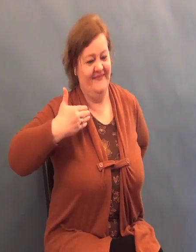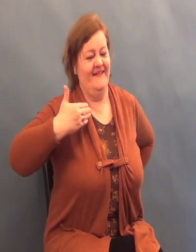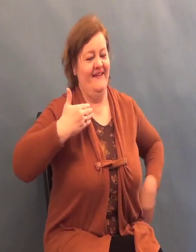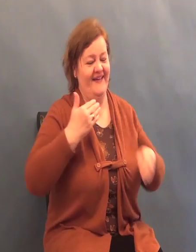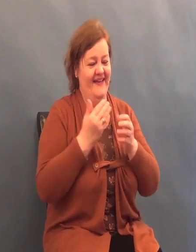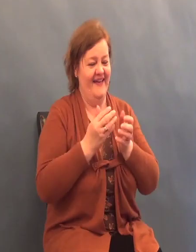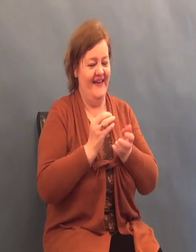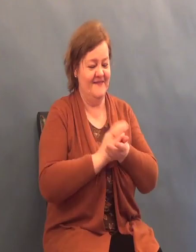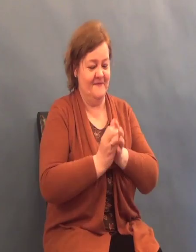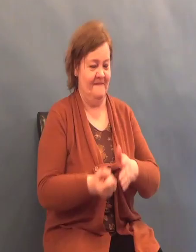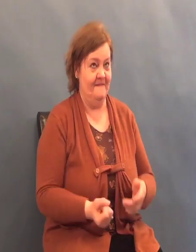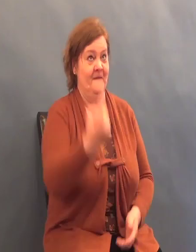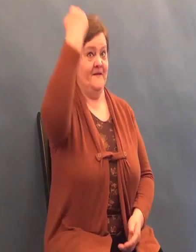I jakąś masę wrzuca do plecaka.